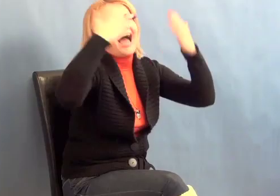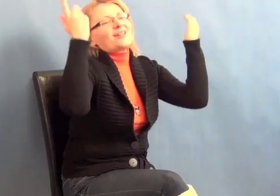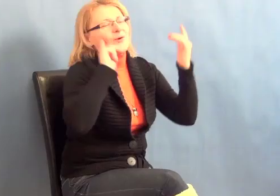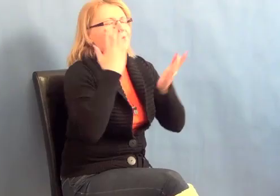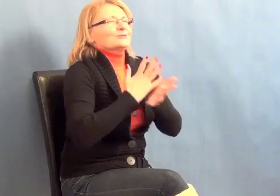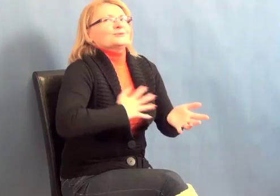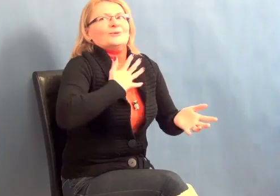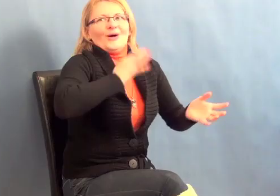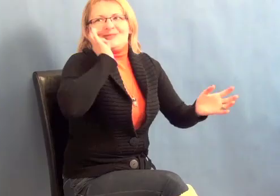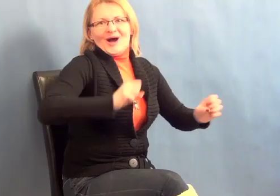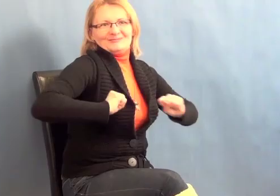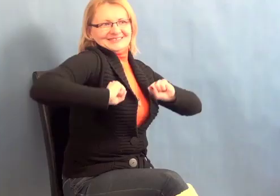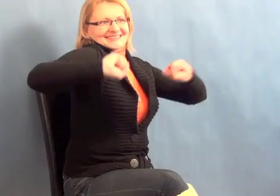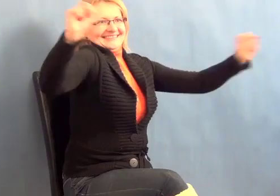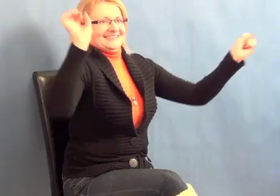Chłopak czuje się już dobrze, wstaje wypoczęty.